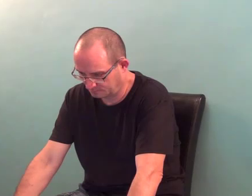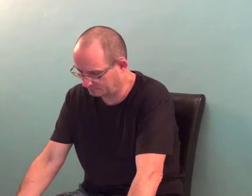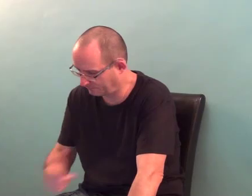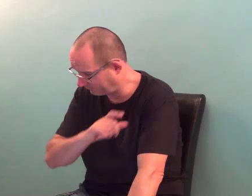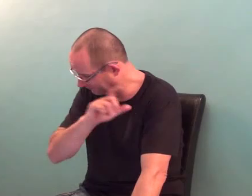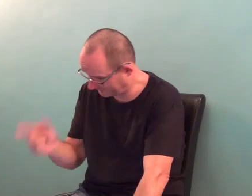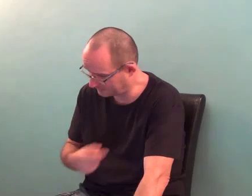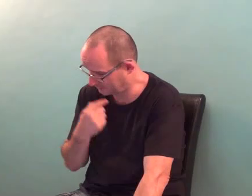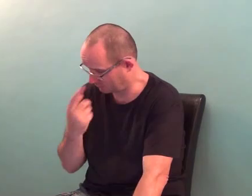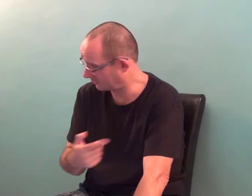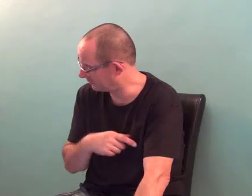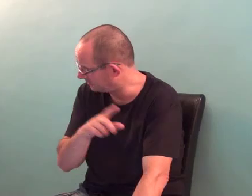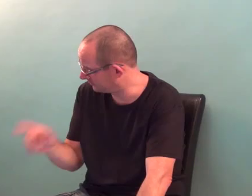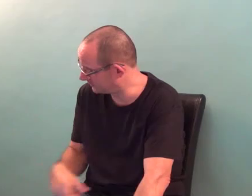Wszystko mam mówić?